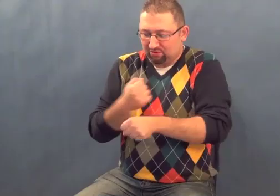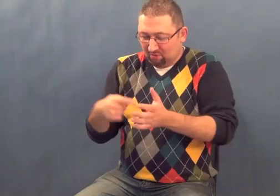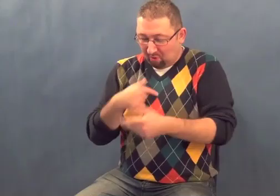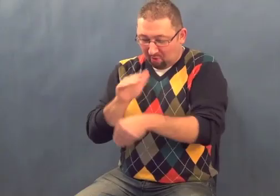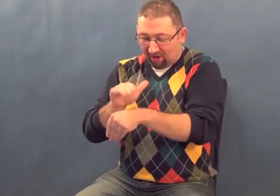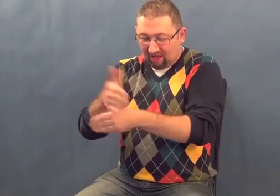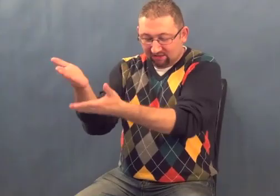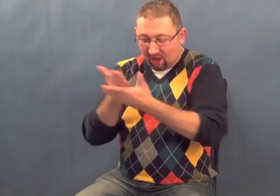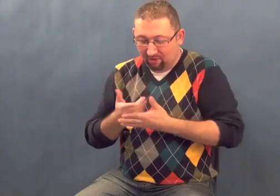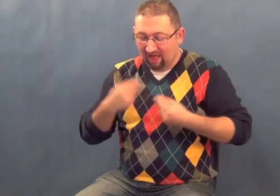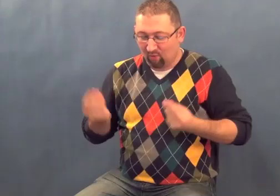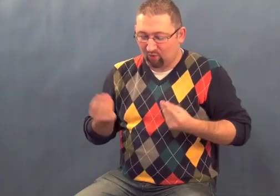Mój kolega zaprosił mnie na urodziny.